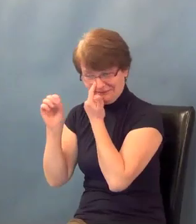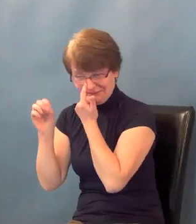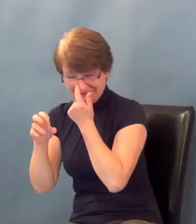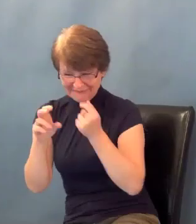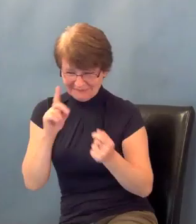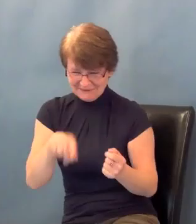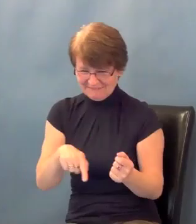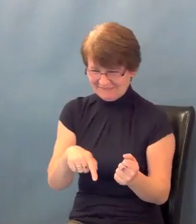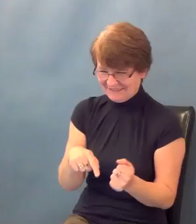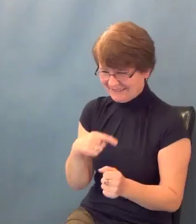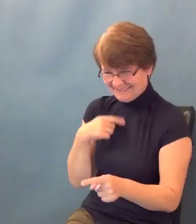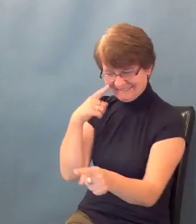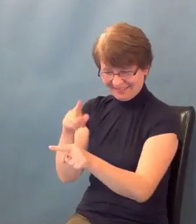Tak, tak, prawda.